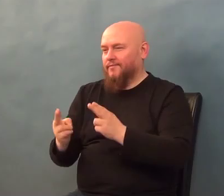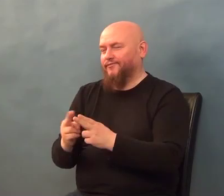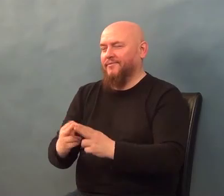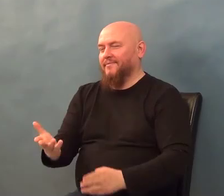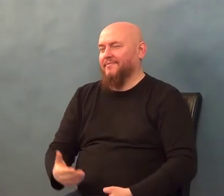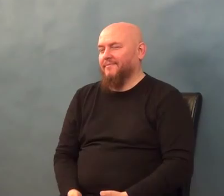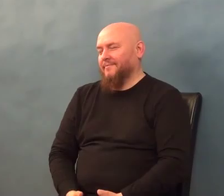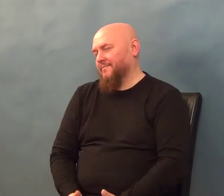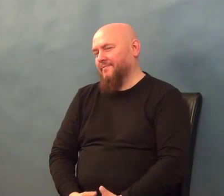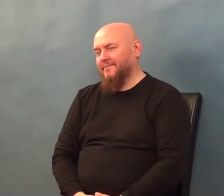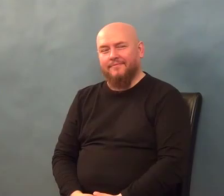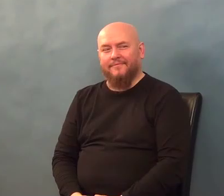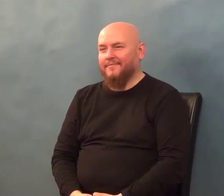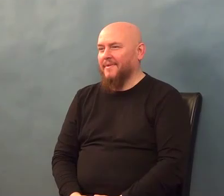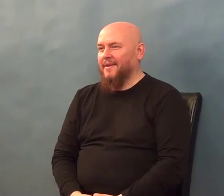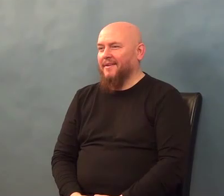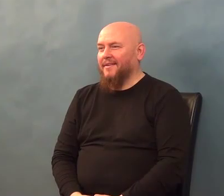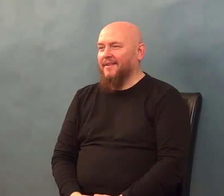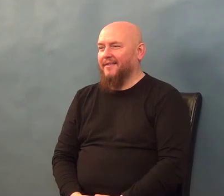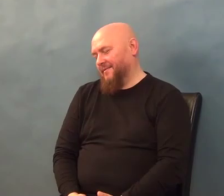Zawsze na koniec miesiąca możemy się umawiać.